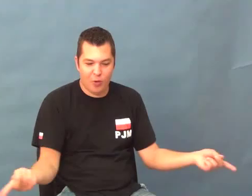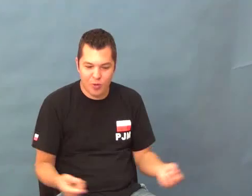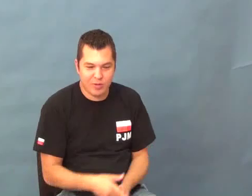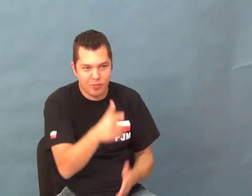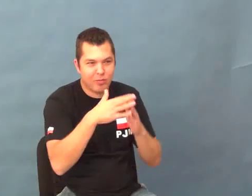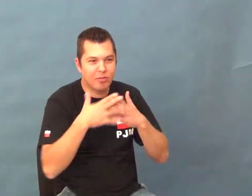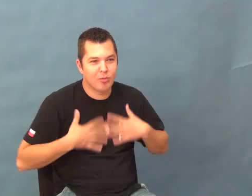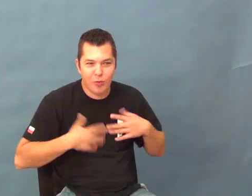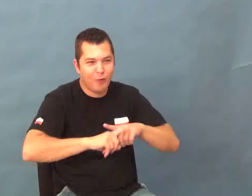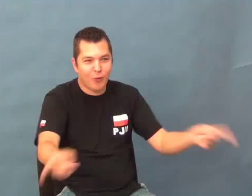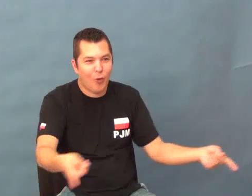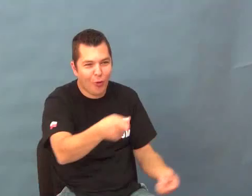Nie wolno ci się w domu kąpać.